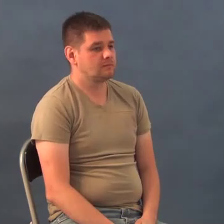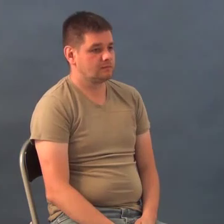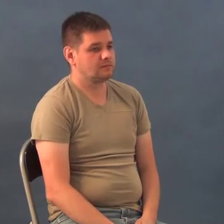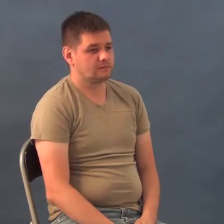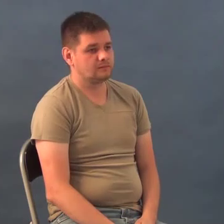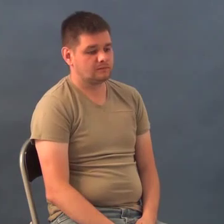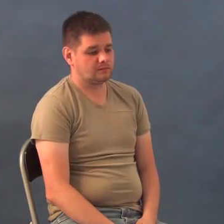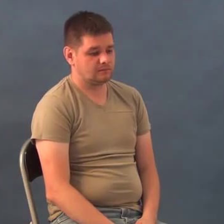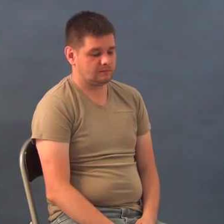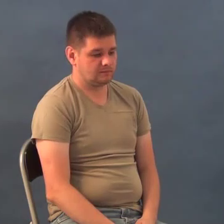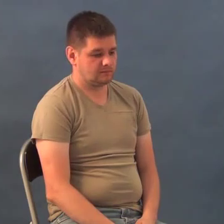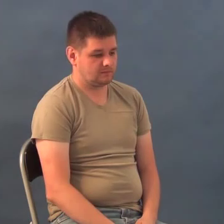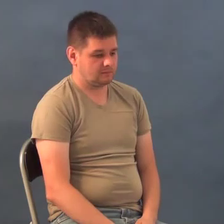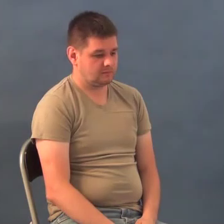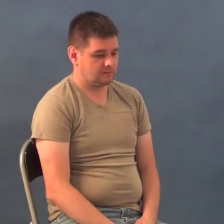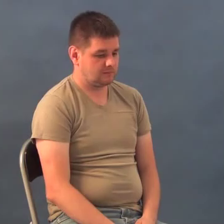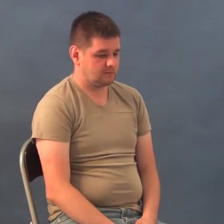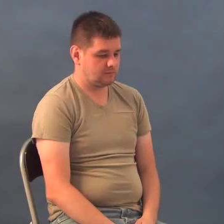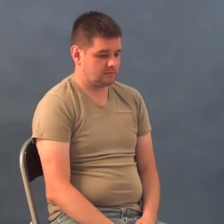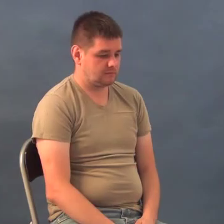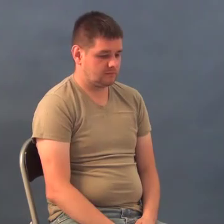Trójkątny znak z wykrzyknikiem.